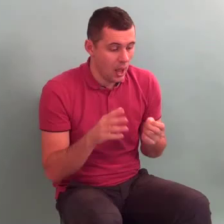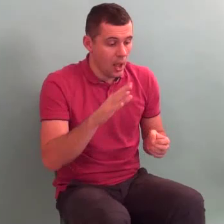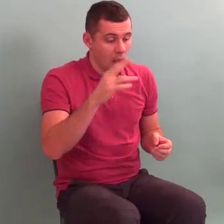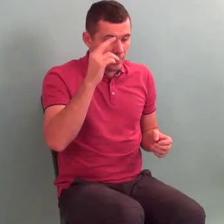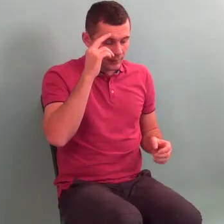Rozumiem. Nie wiem.